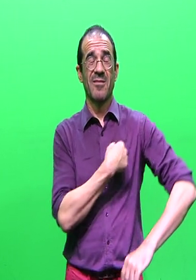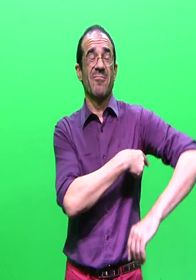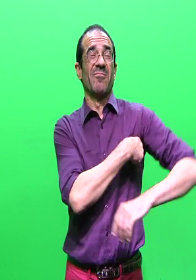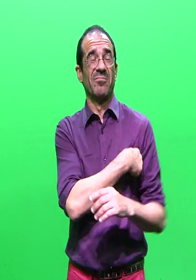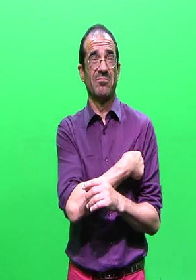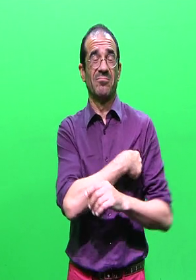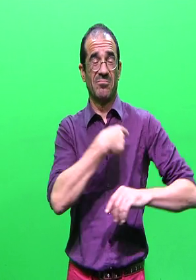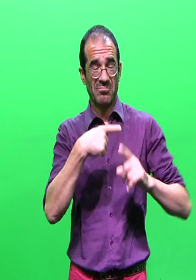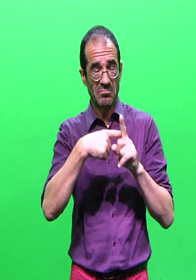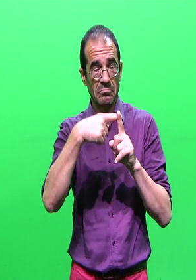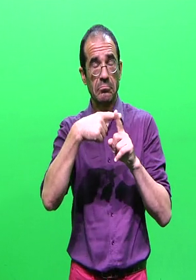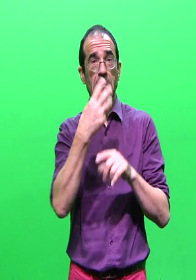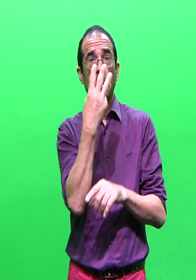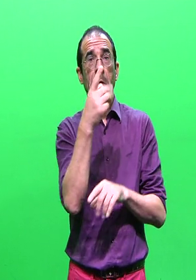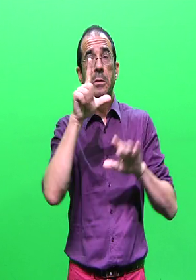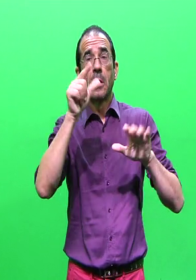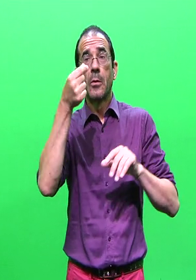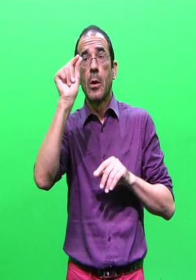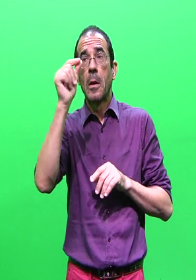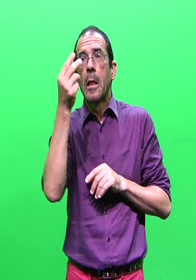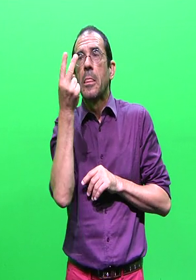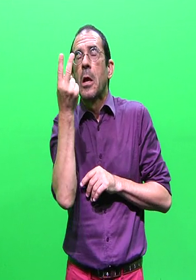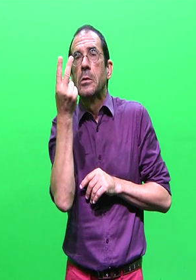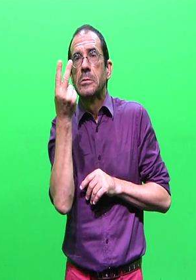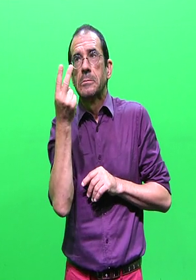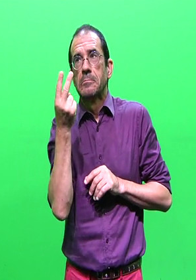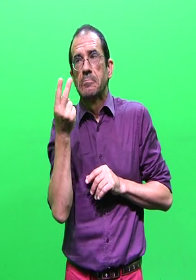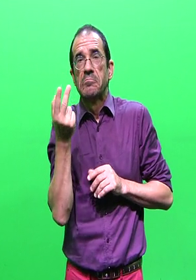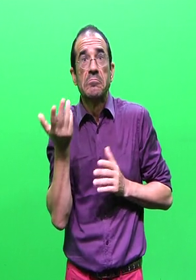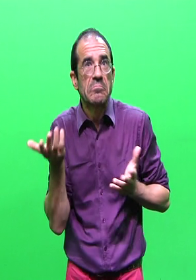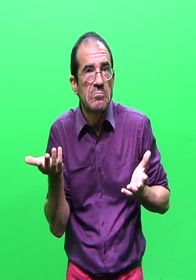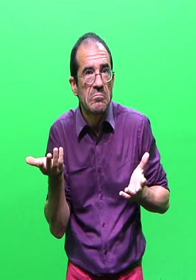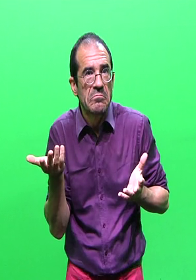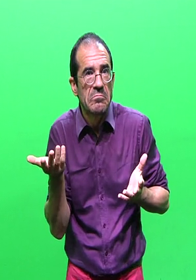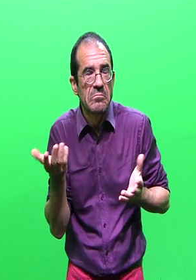M'he posat el termòmetre i he vist que tenia trenta-set coma dos, no ho sé.